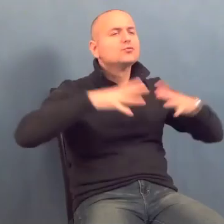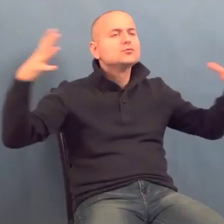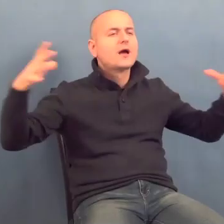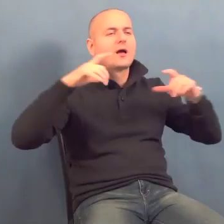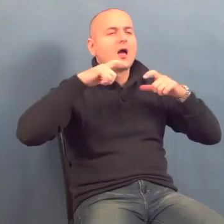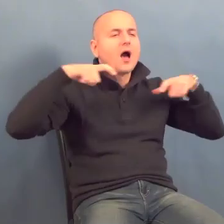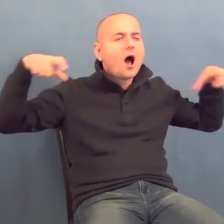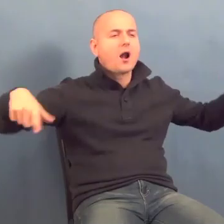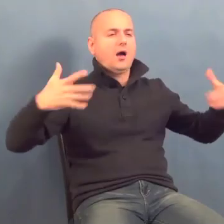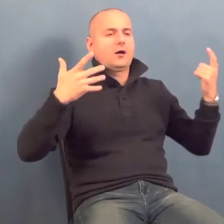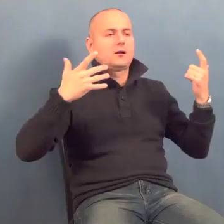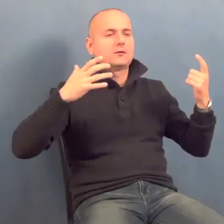W dużych halach.